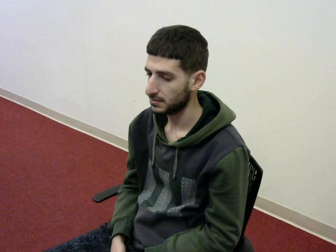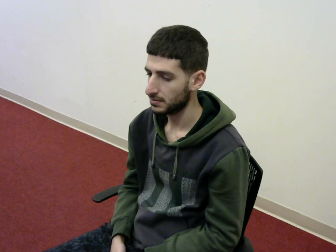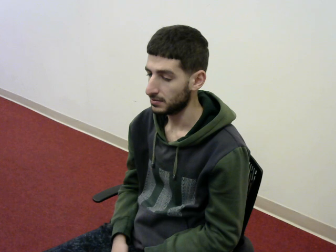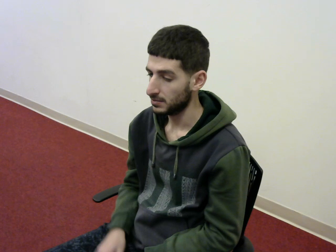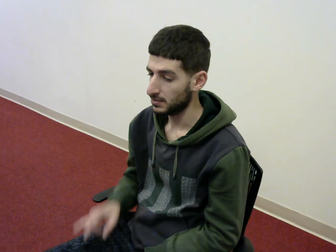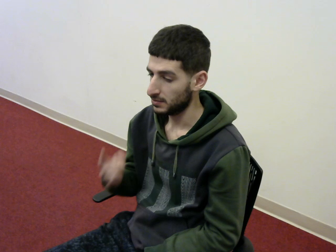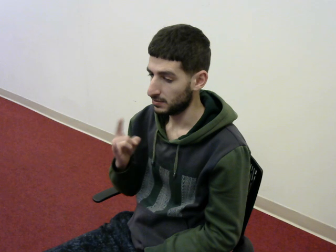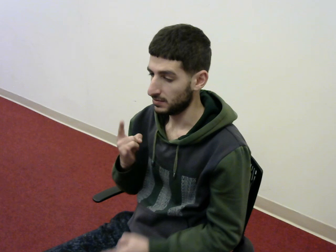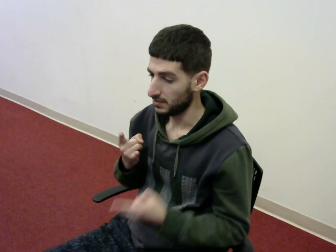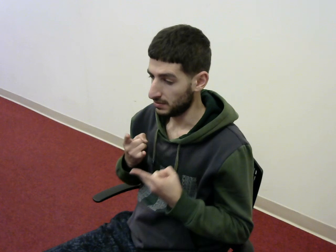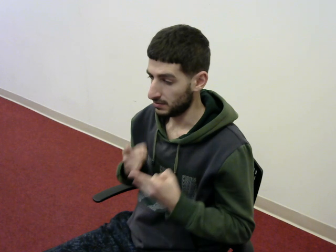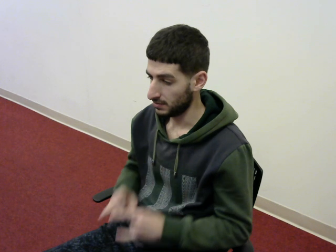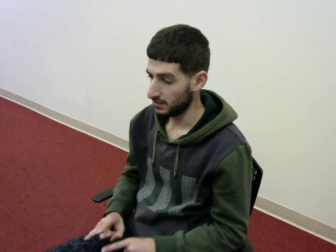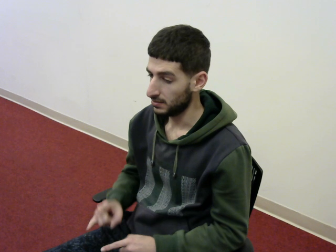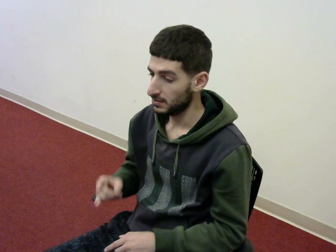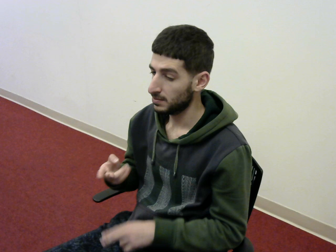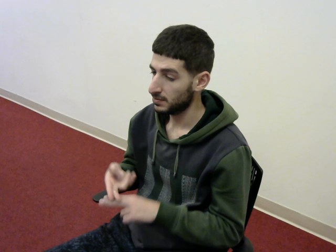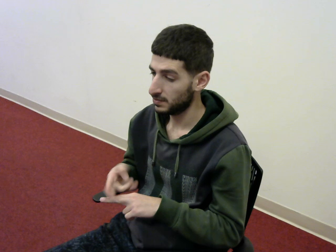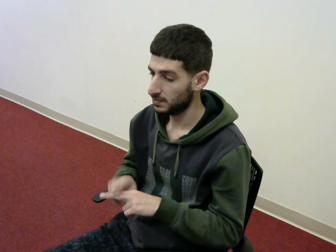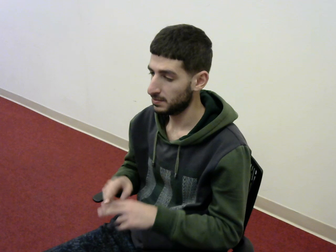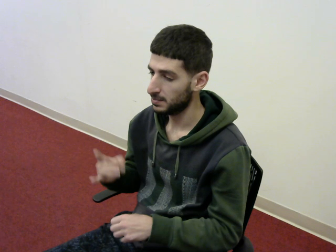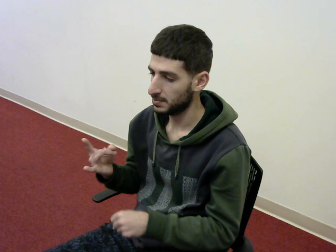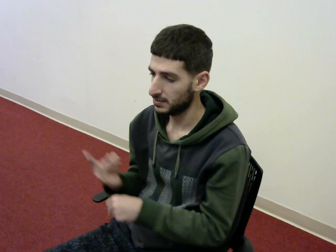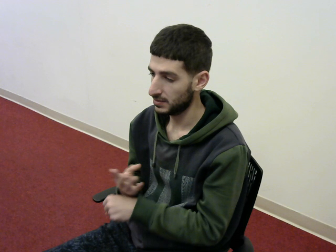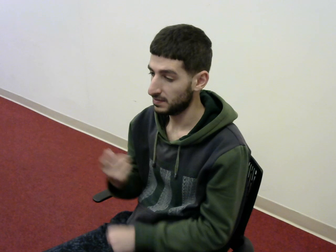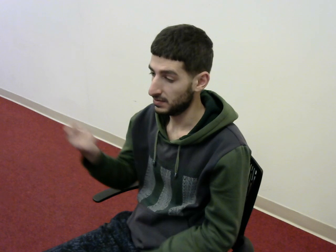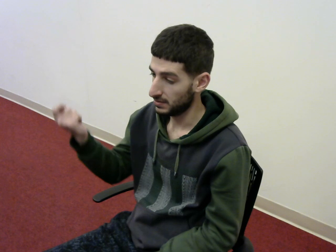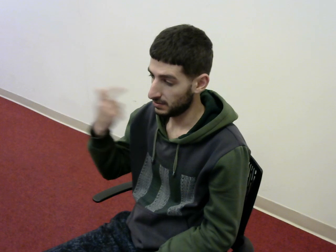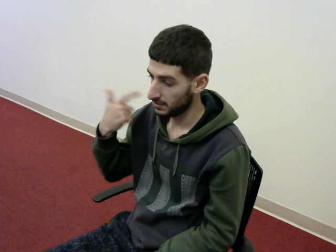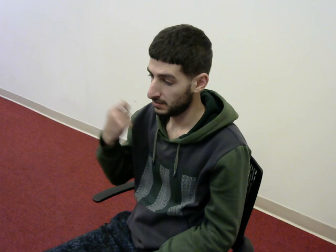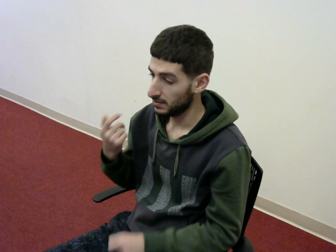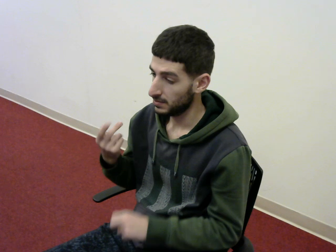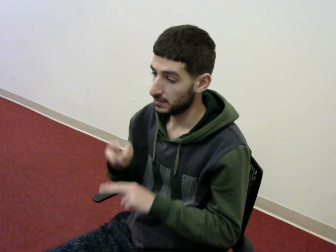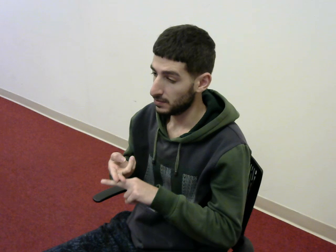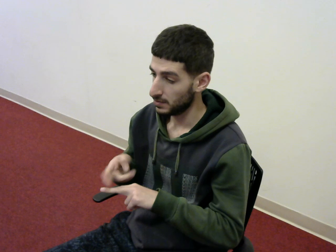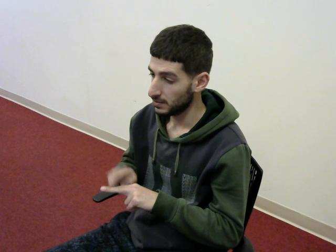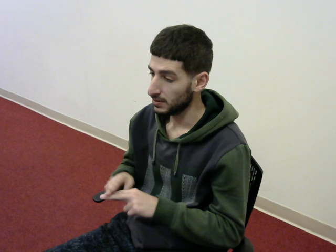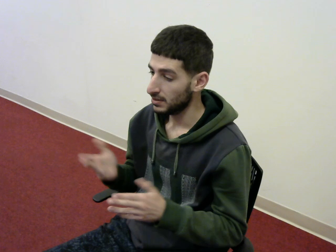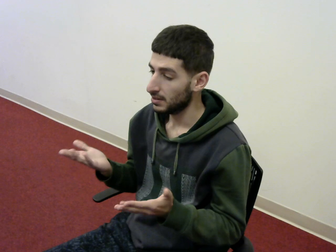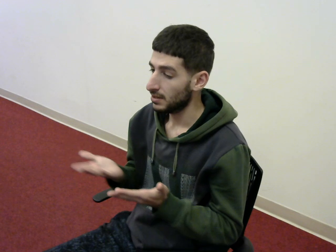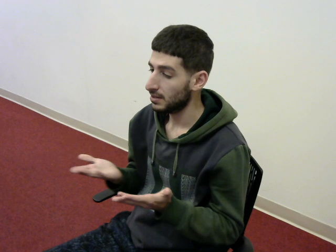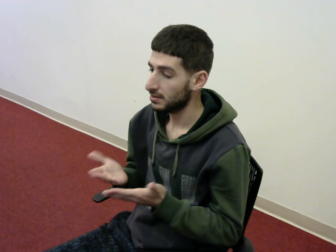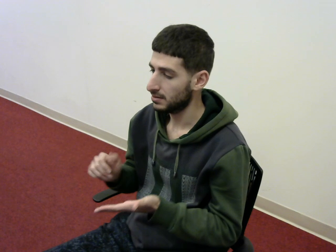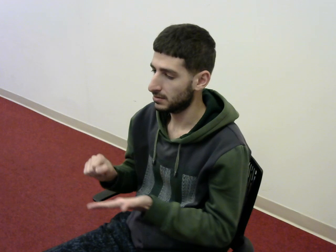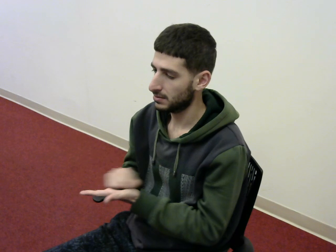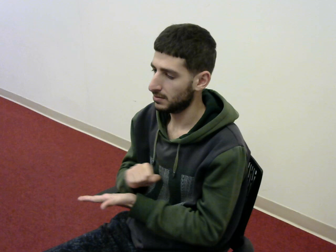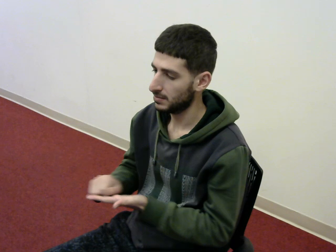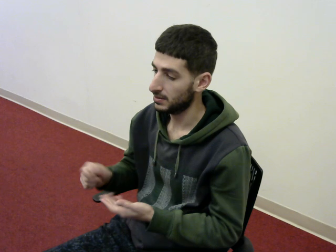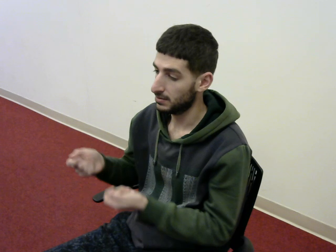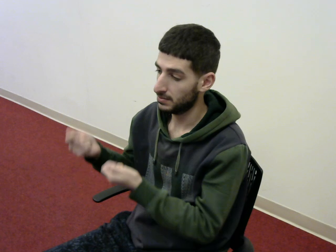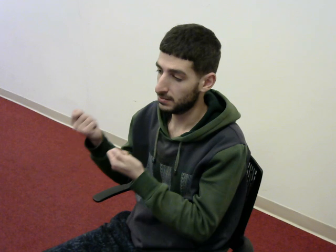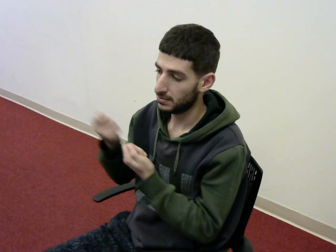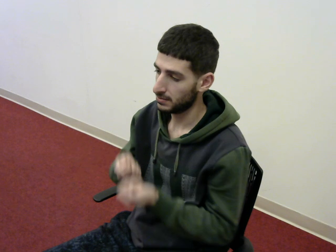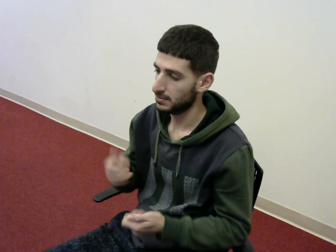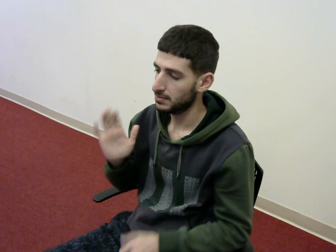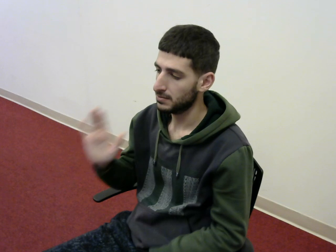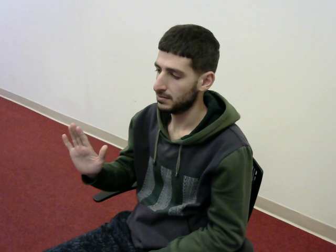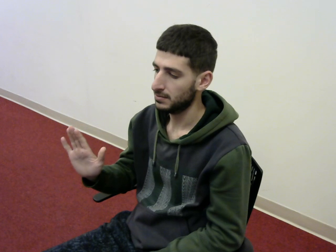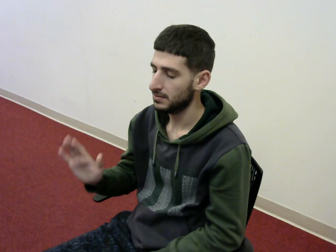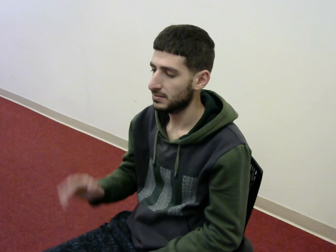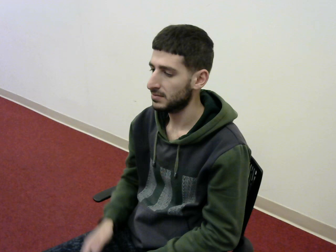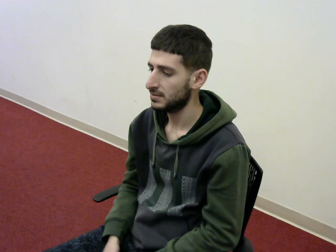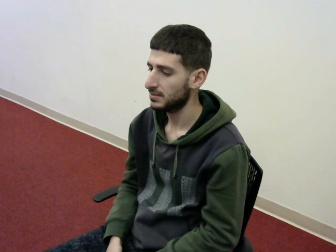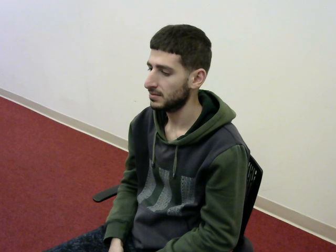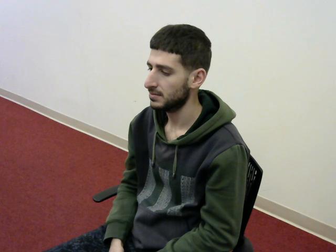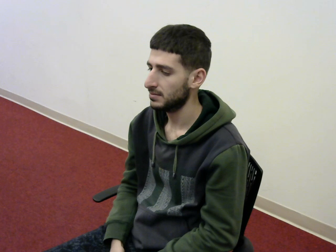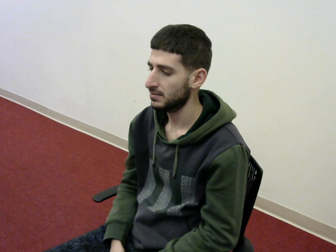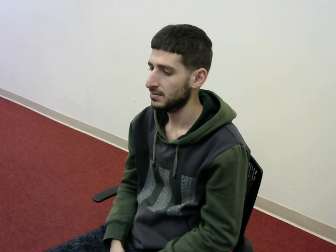Uşağın doğulmasına görə birdəfəlik müavinət üçün hansı sənədləri gətirməliyəm?